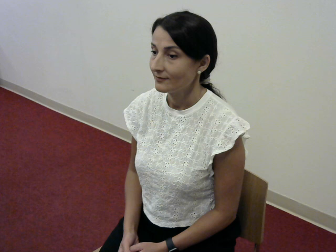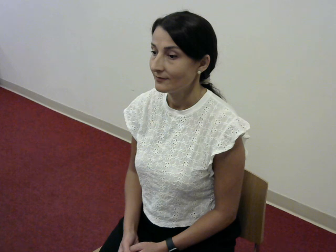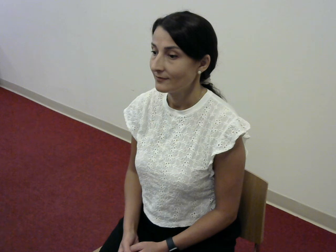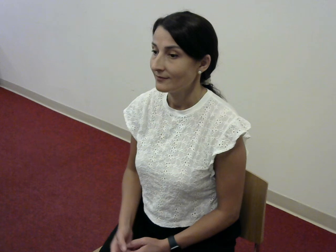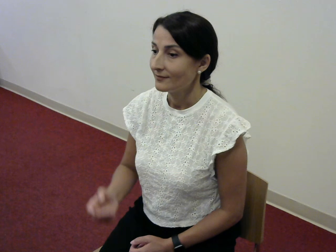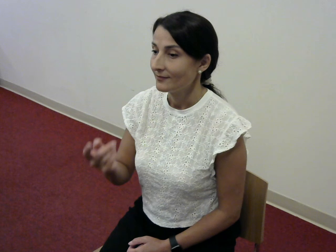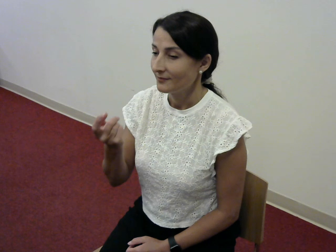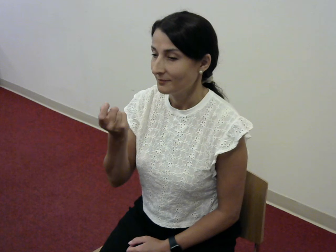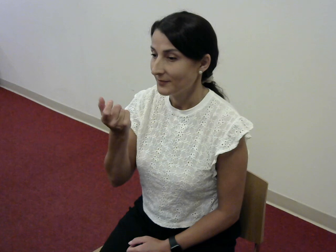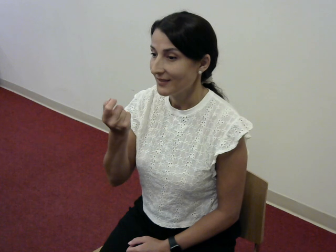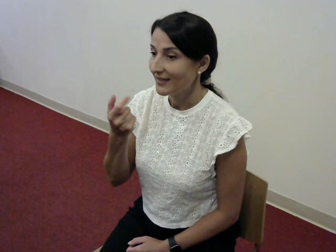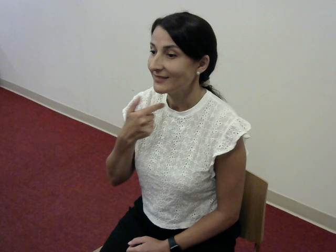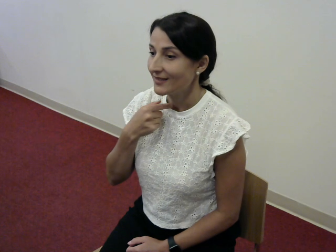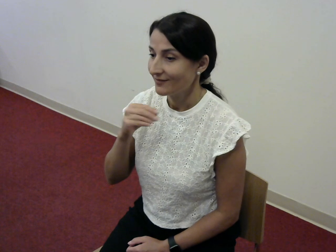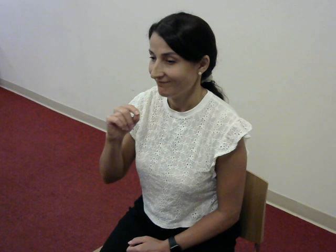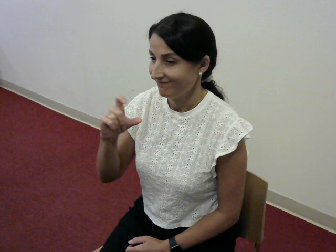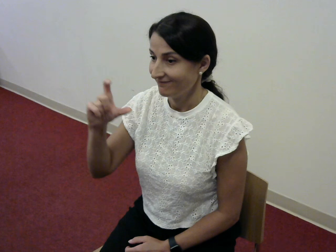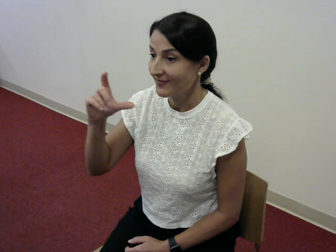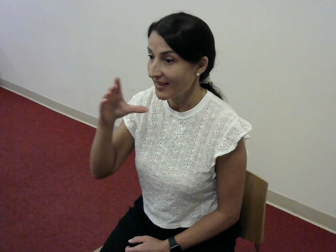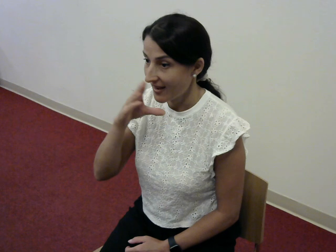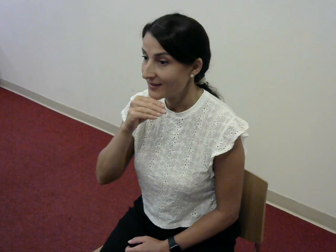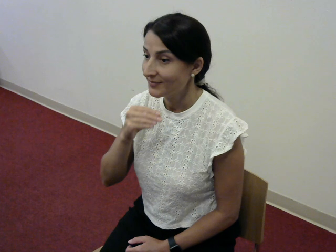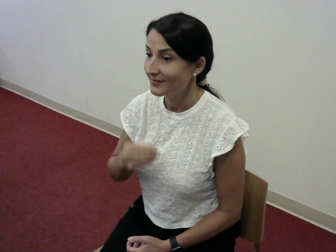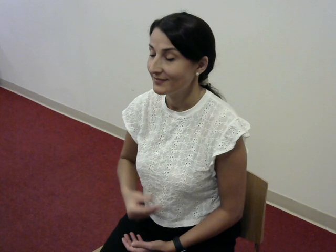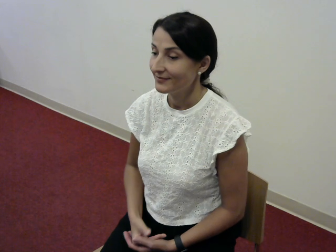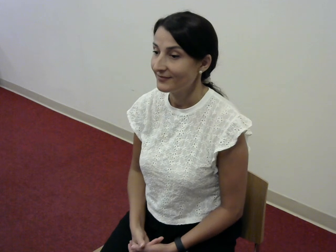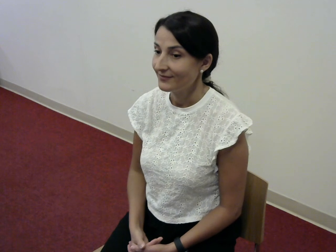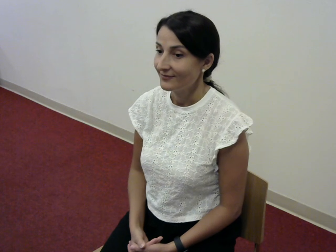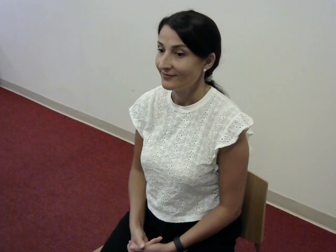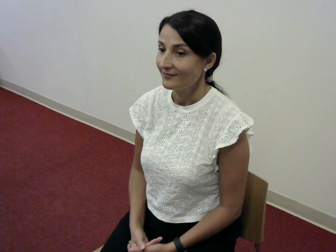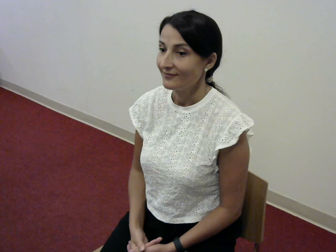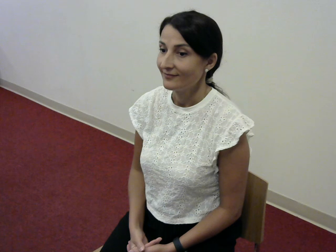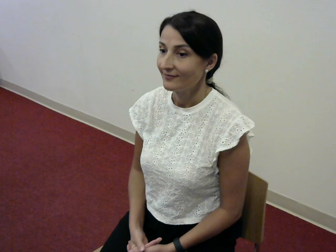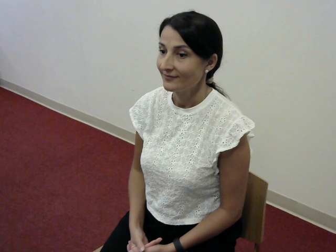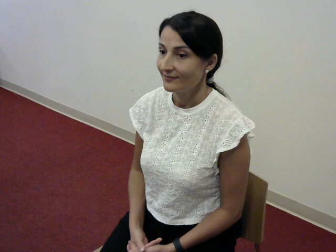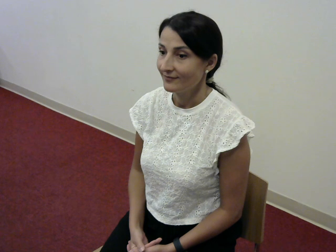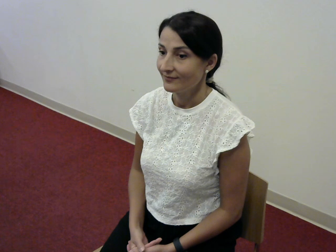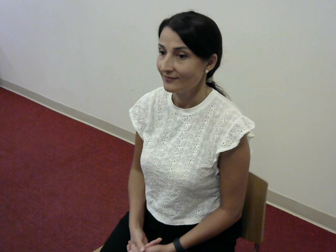Bir az ucadan deyə bilərsinizmi?